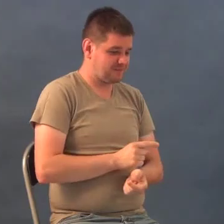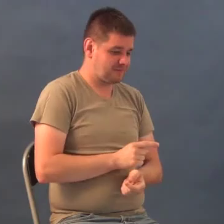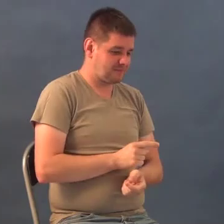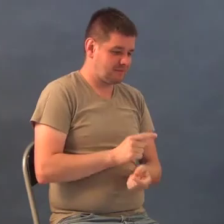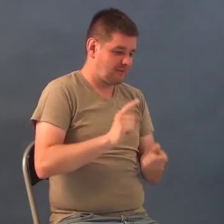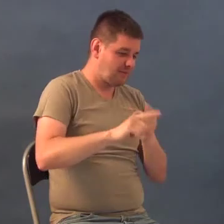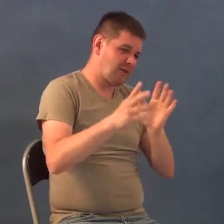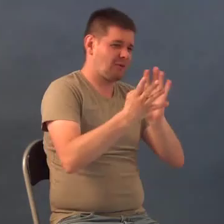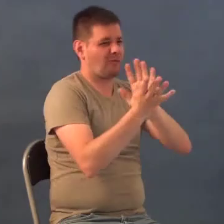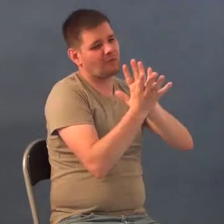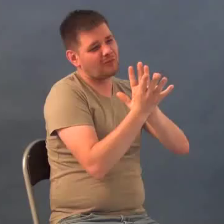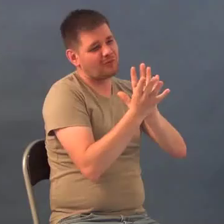Dziewiętnasta.